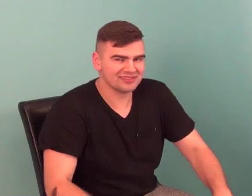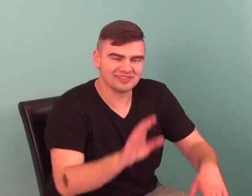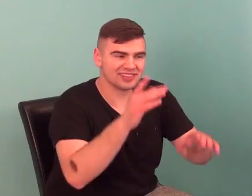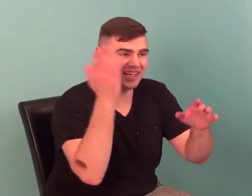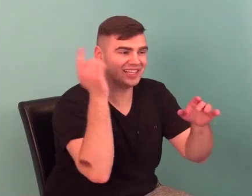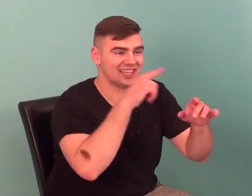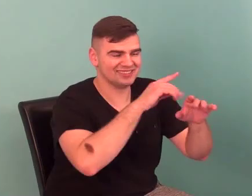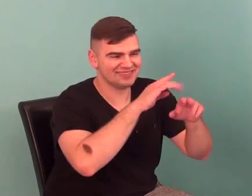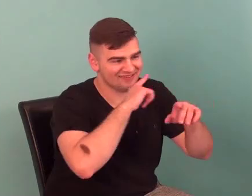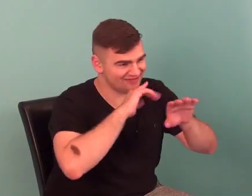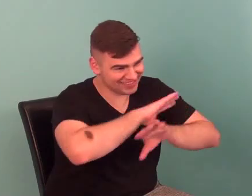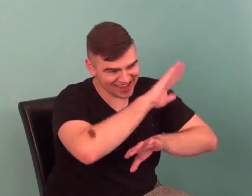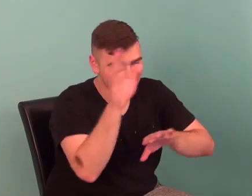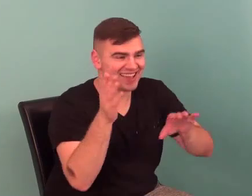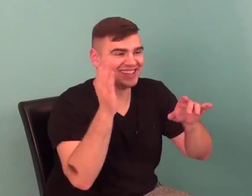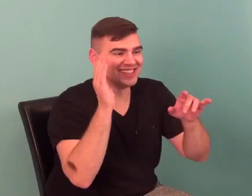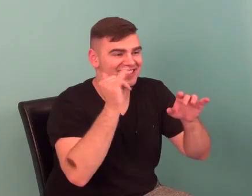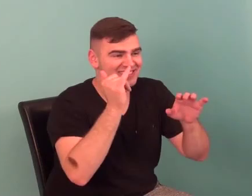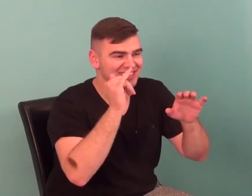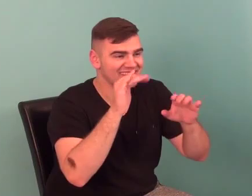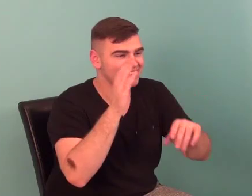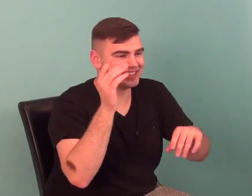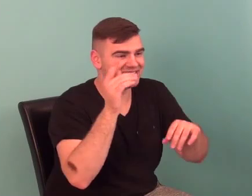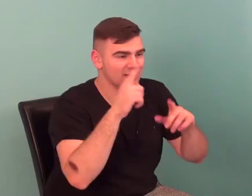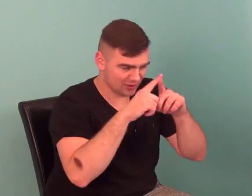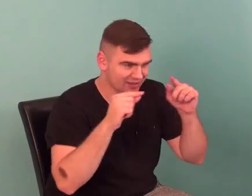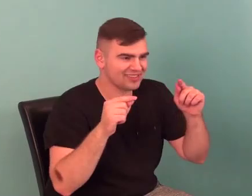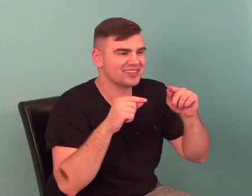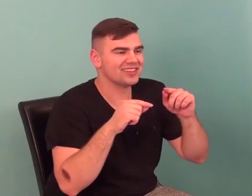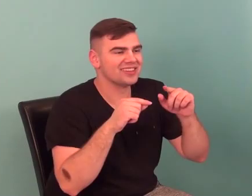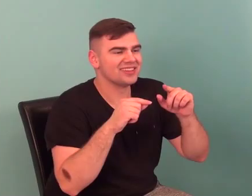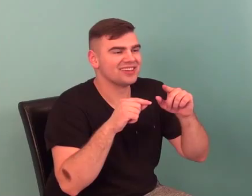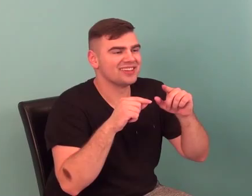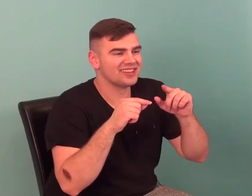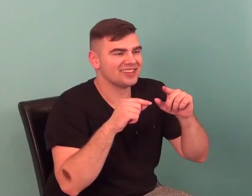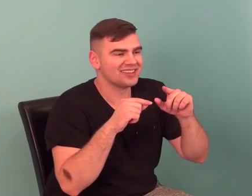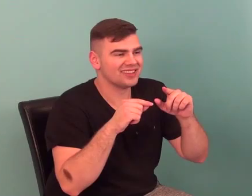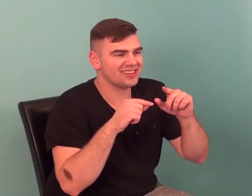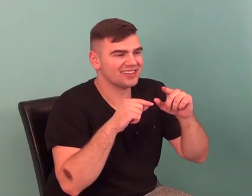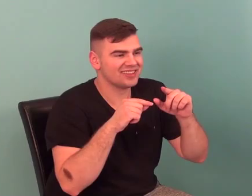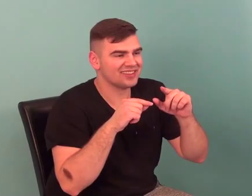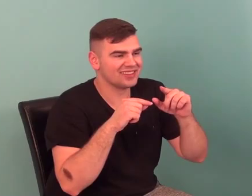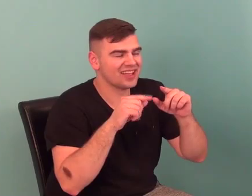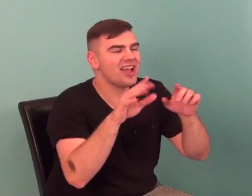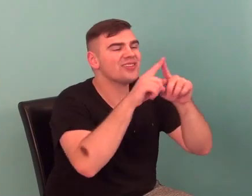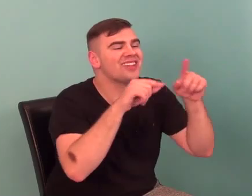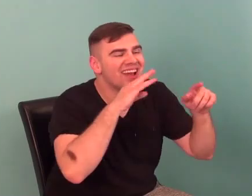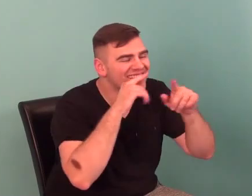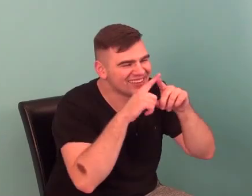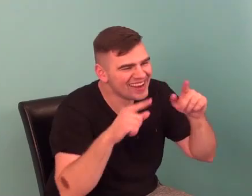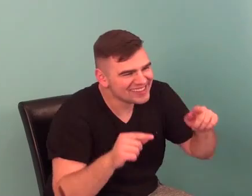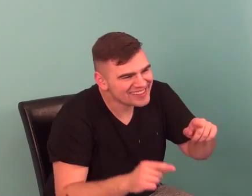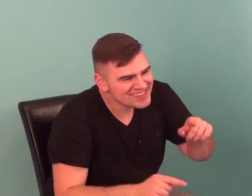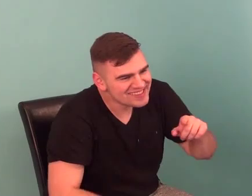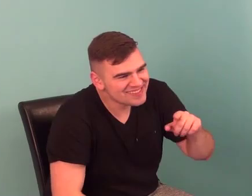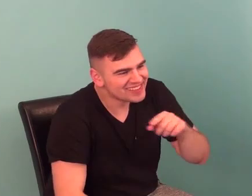Poczekaj, jest czerwone tło i trójkąt, ale jaki kolor ma ten trójkąt?